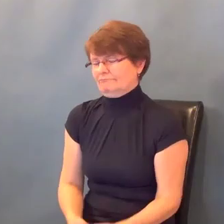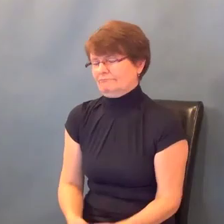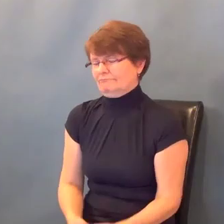Super.